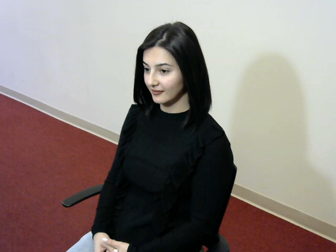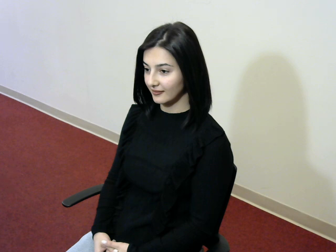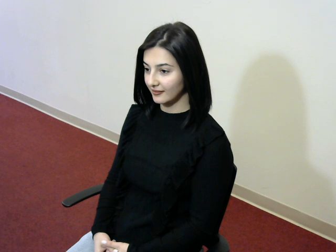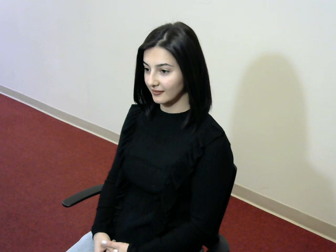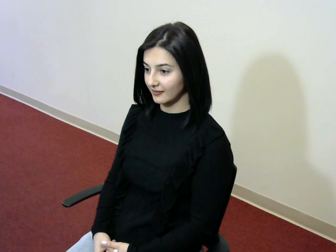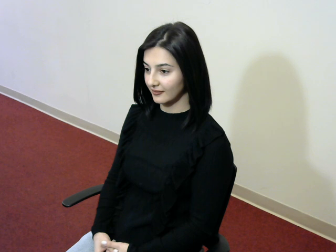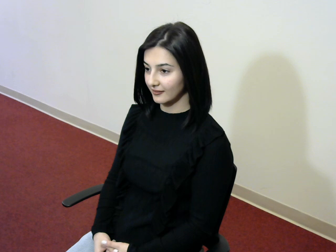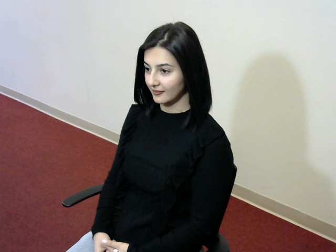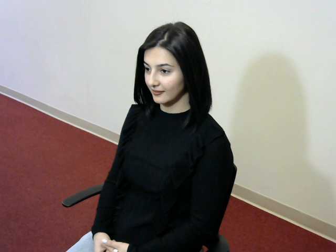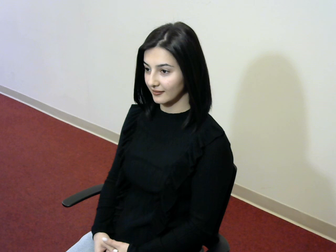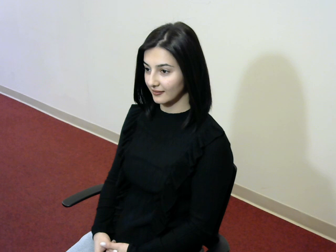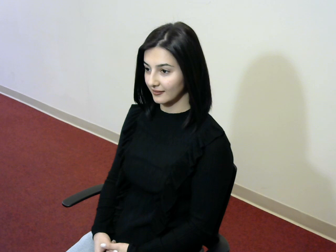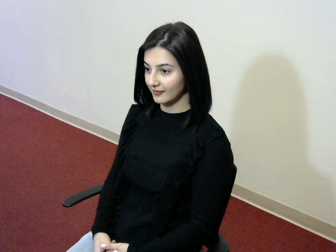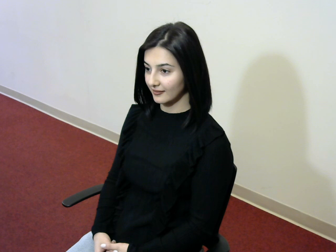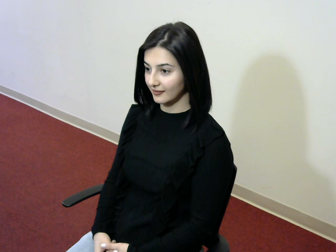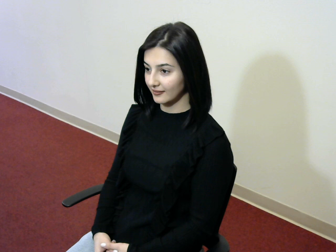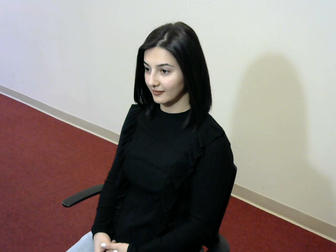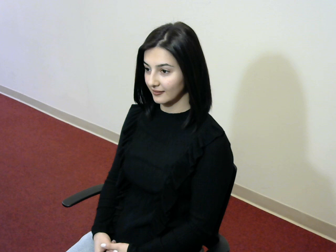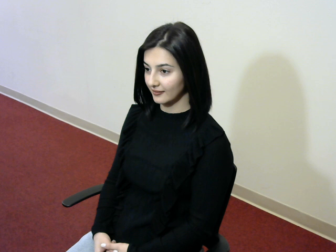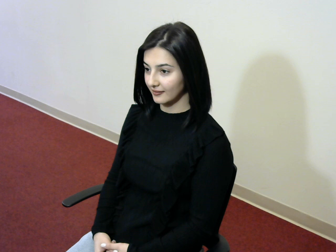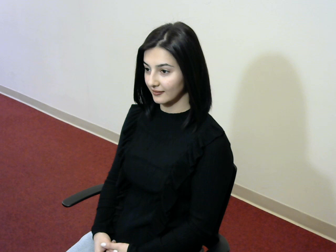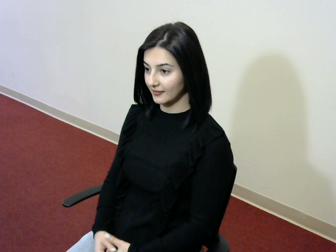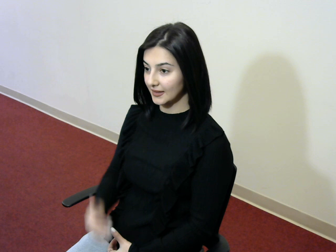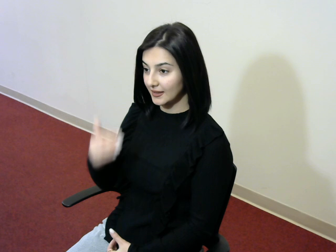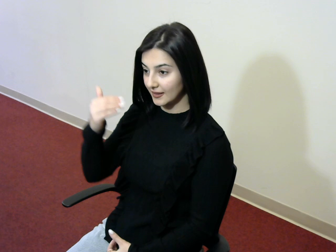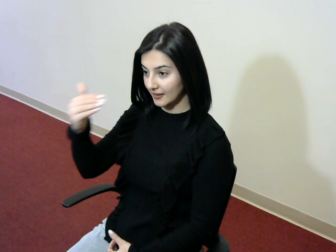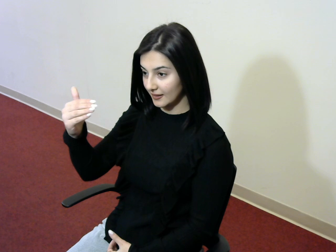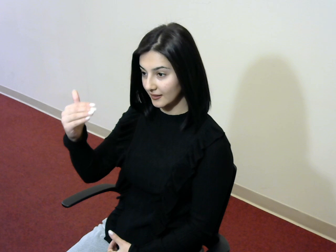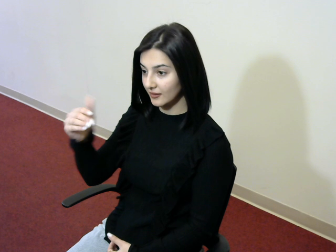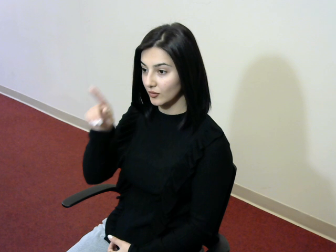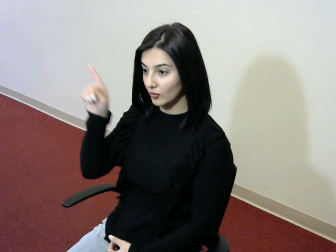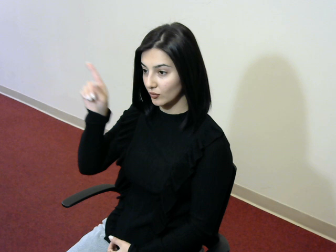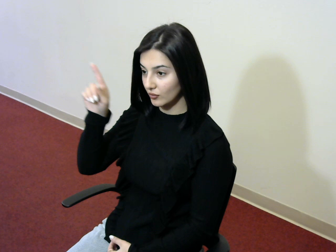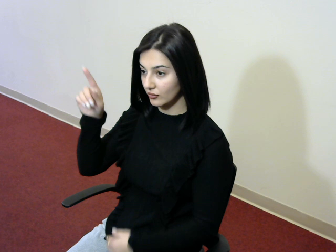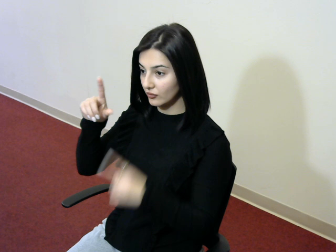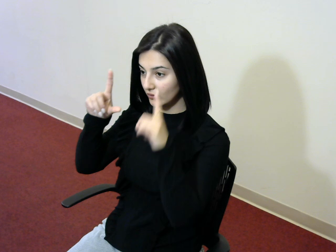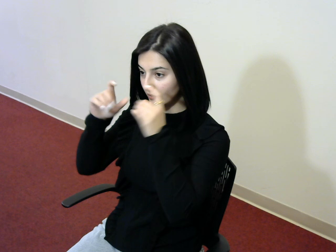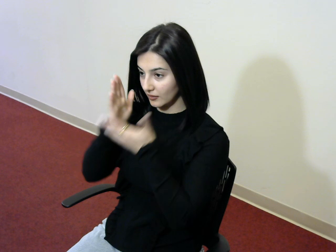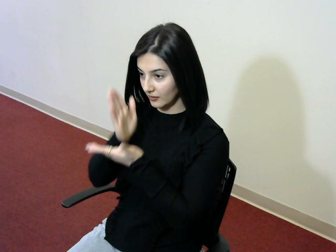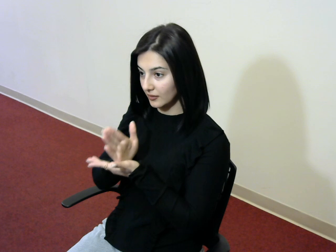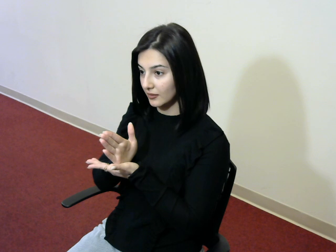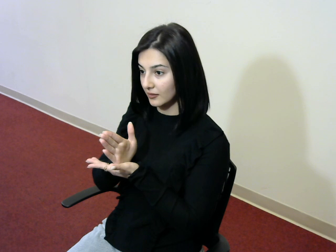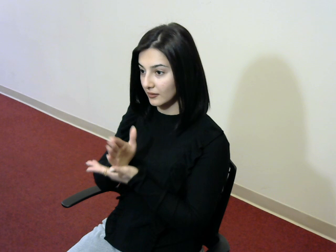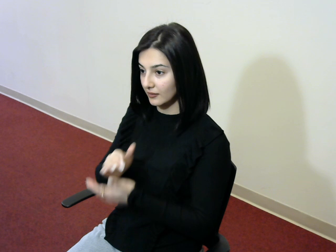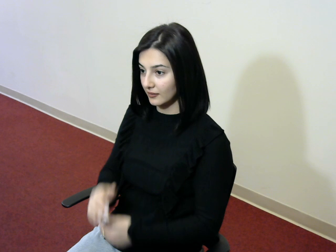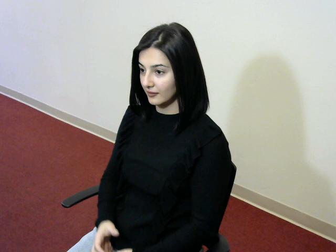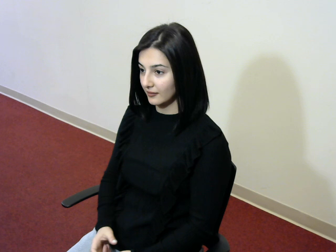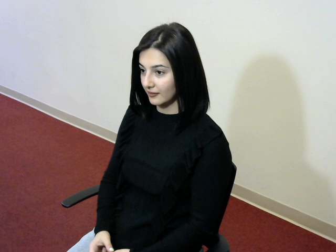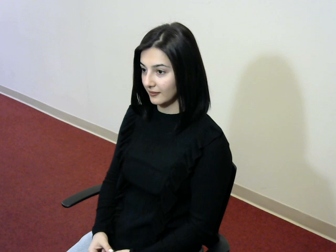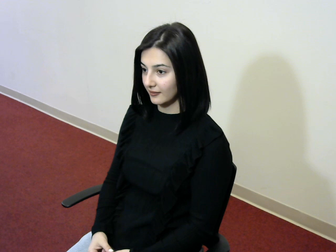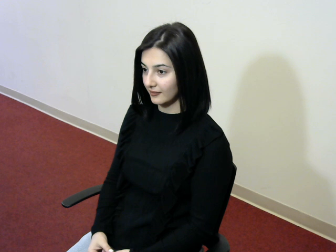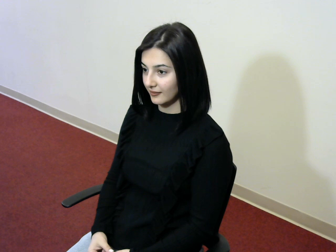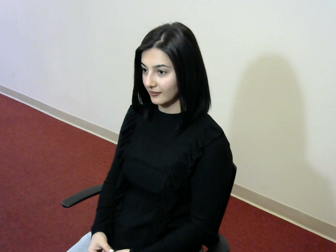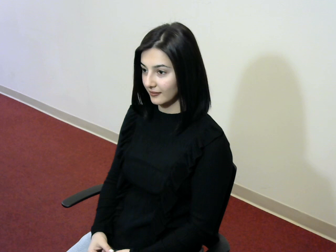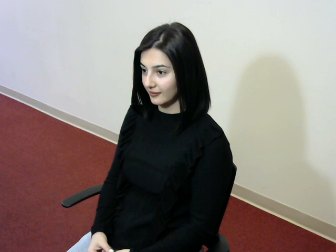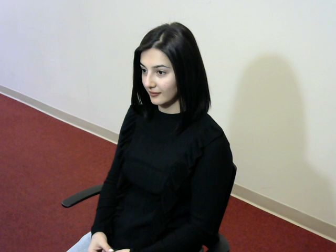Sizdə onun şəkli var?